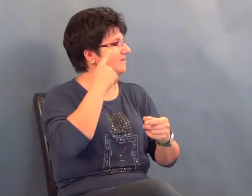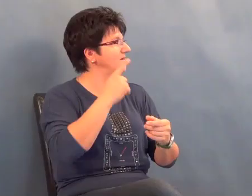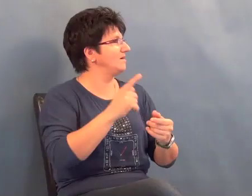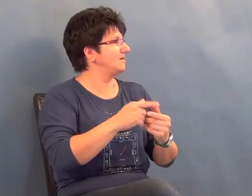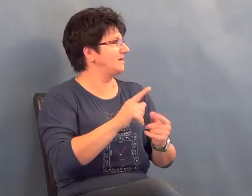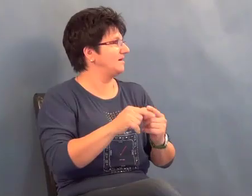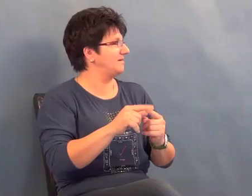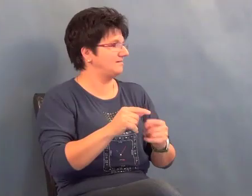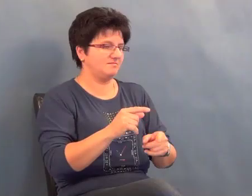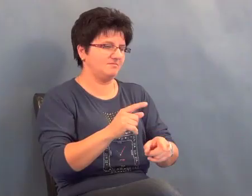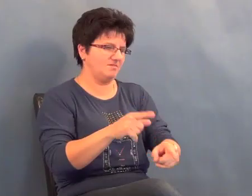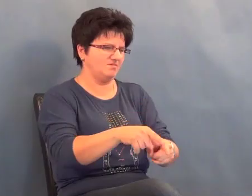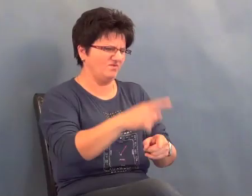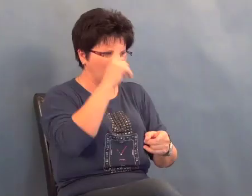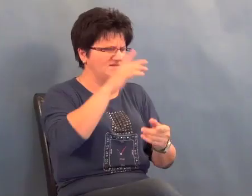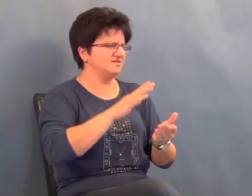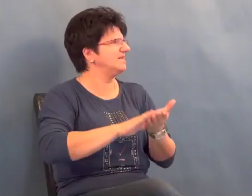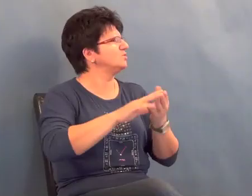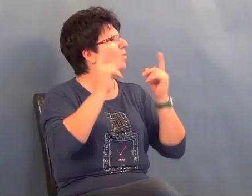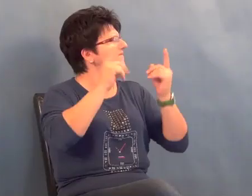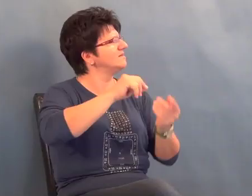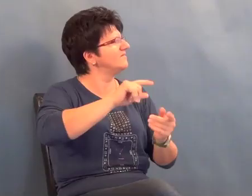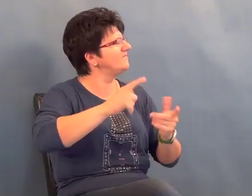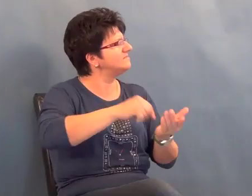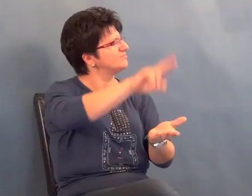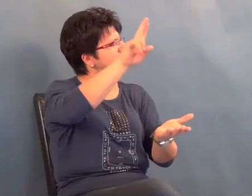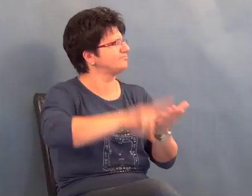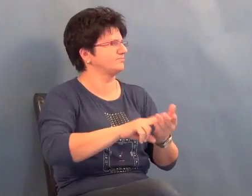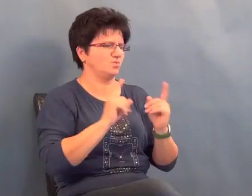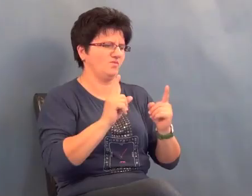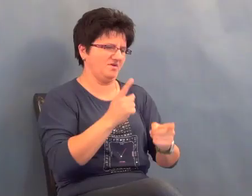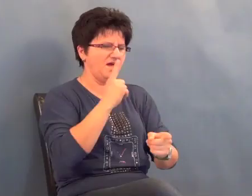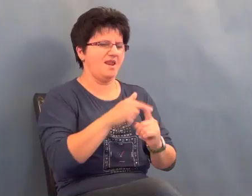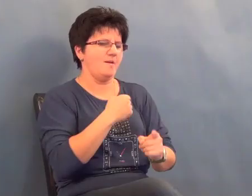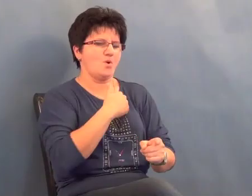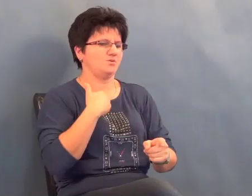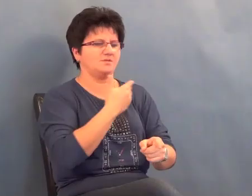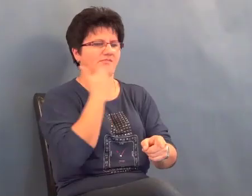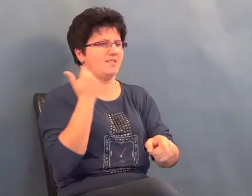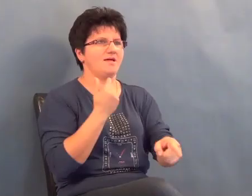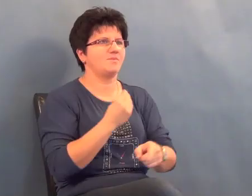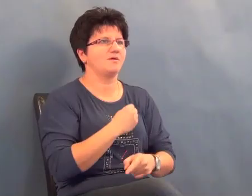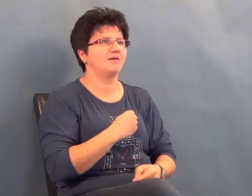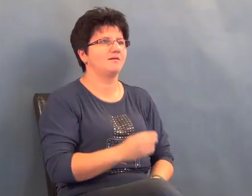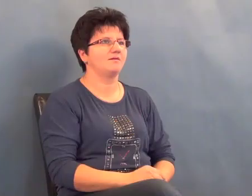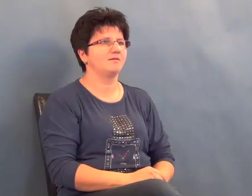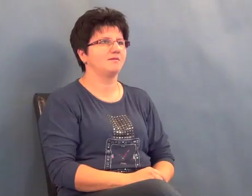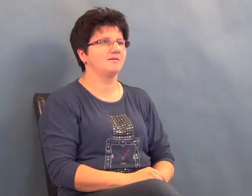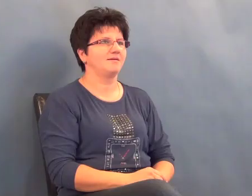Wiem, ten znak informuje o tym, że można się poślizgnąć, ale w Polsce takiego znaku nie ma.